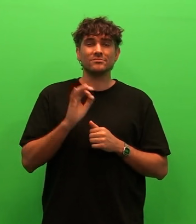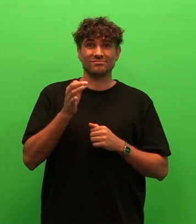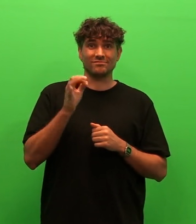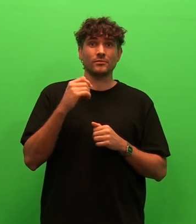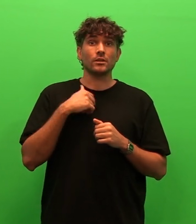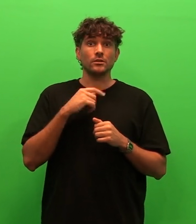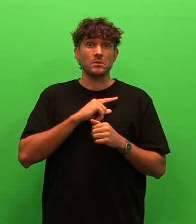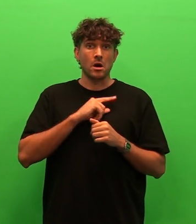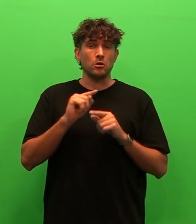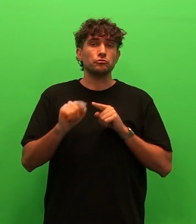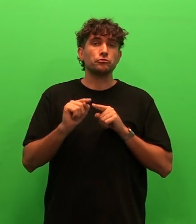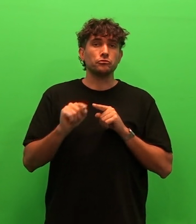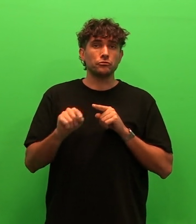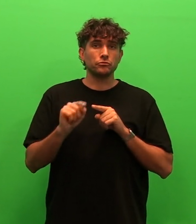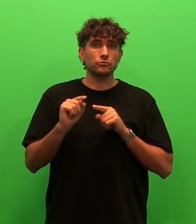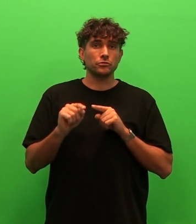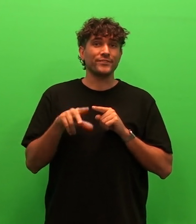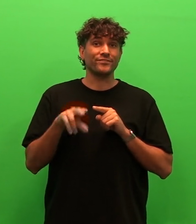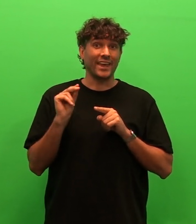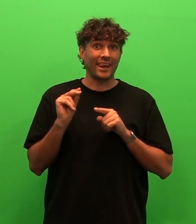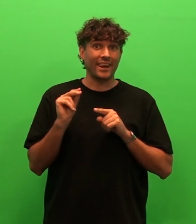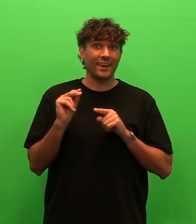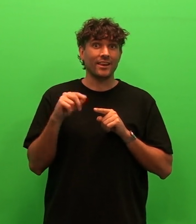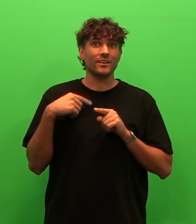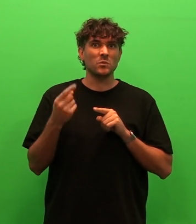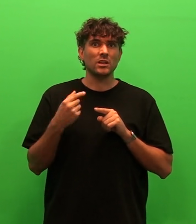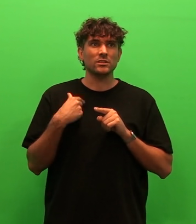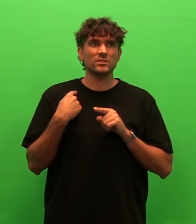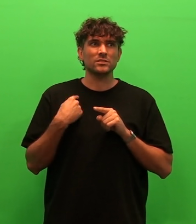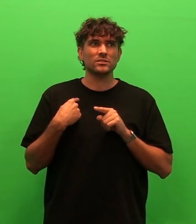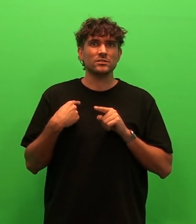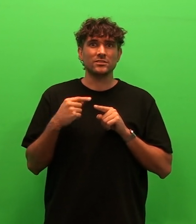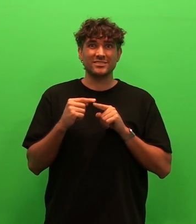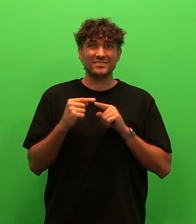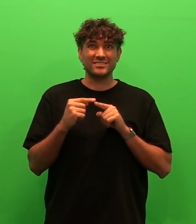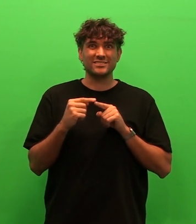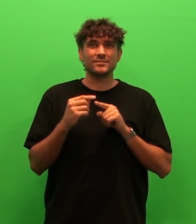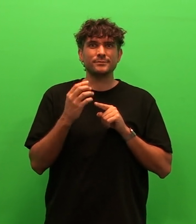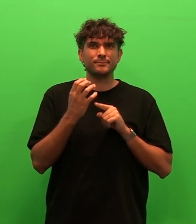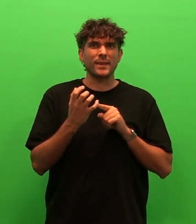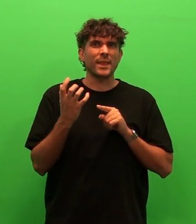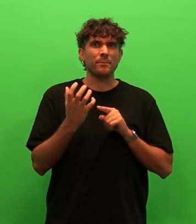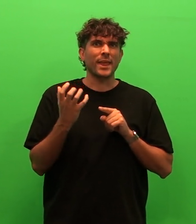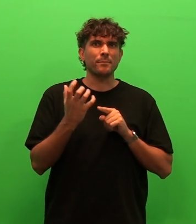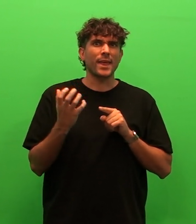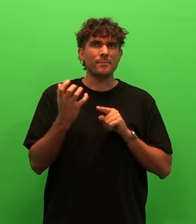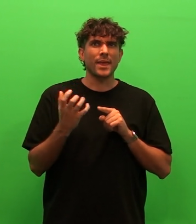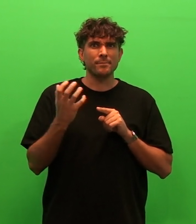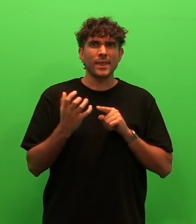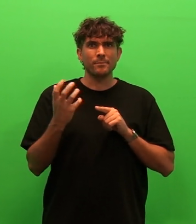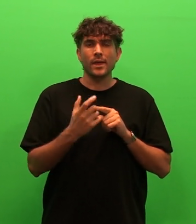Sí, faig pipi i quan acabo, després, sento que la punta del penis em crema.